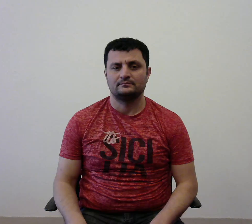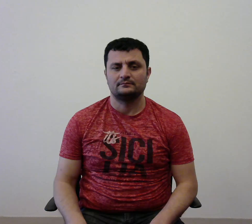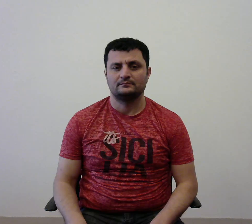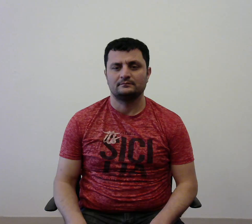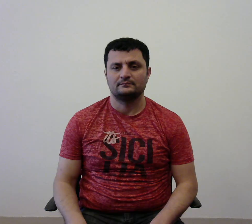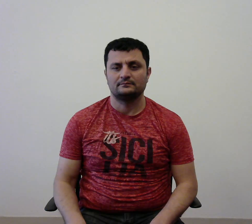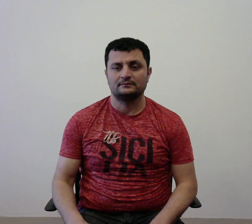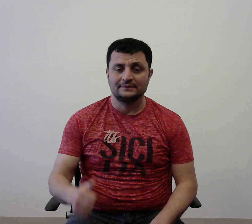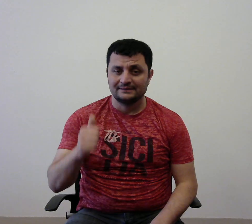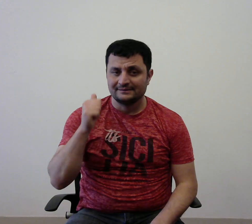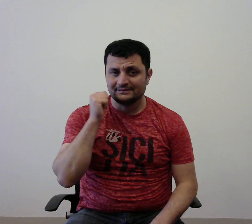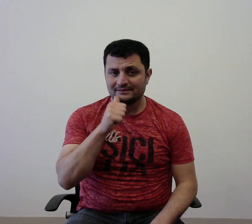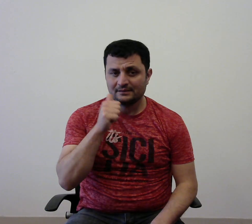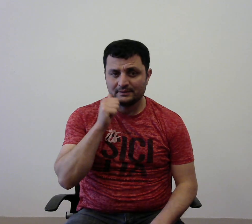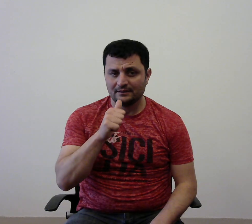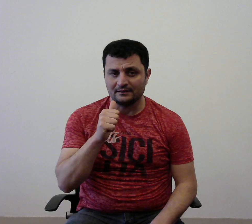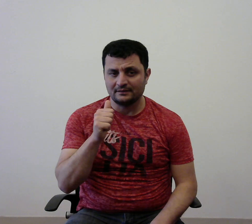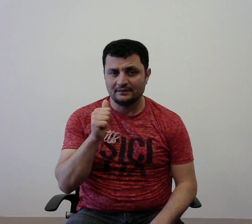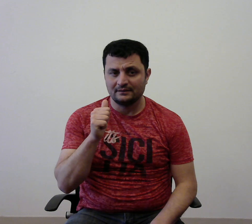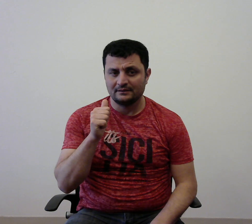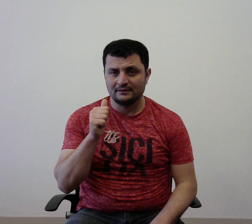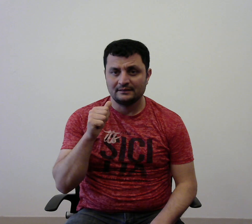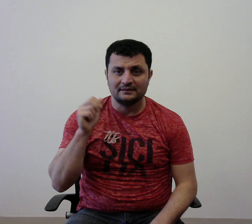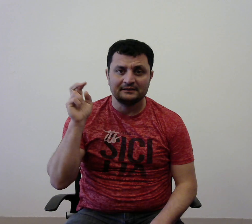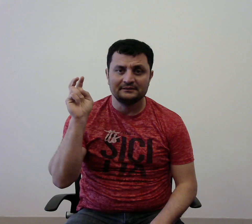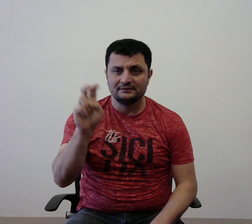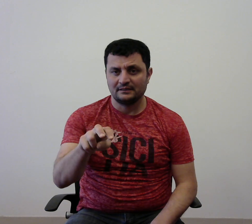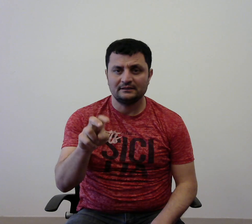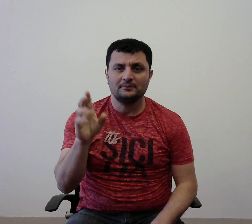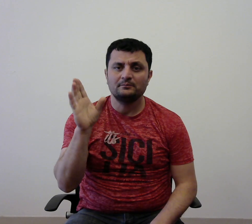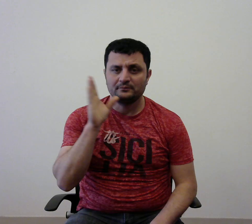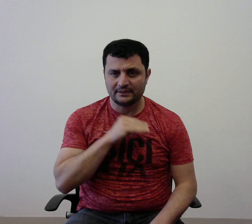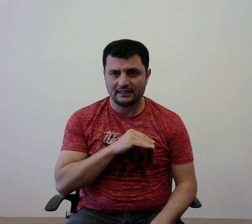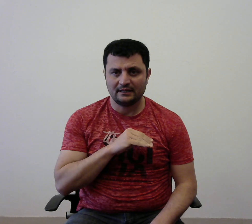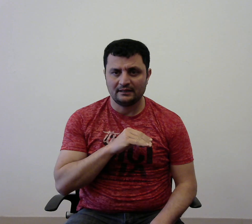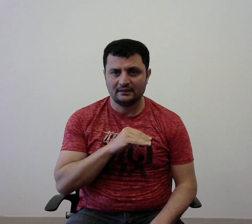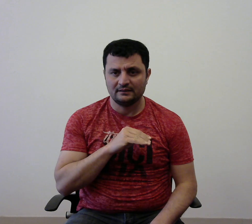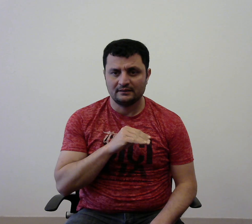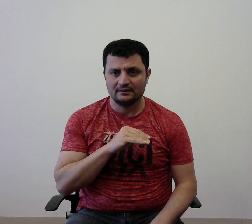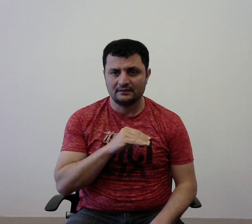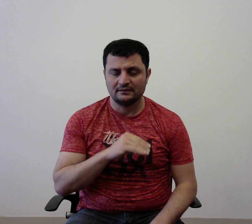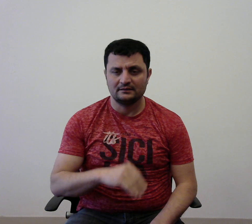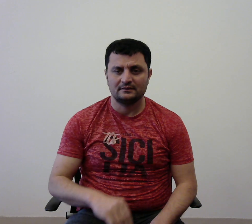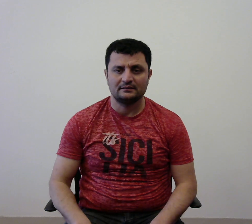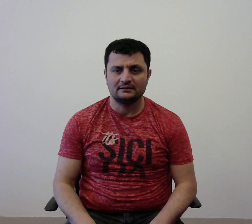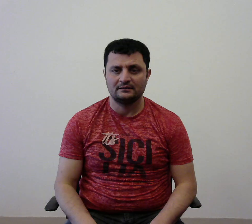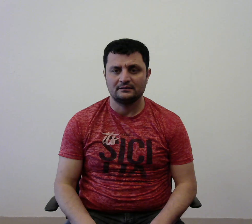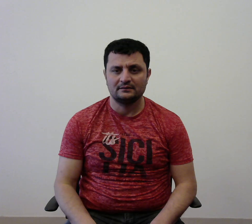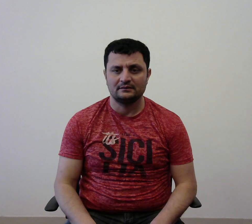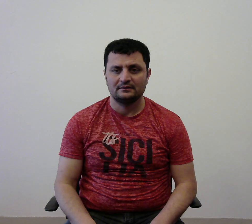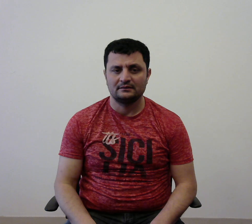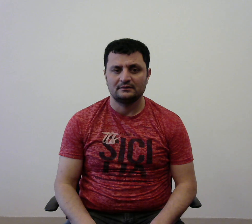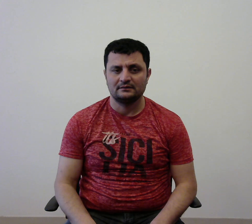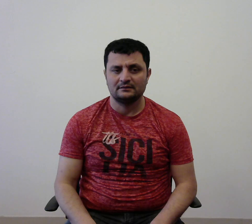Sabah gələ bilərəmmi?